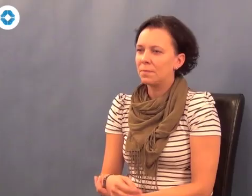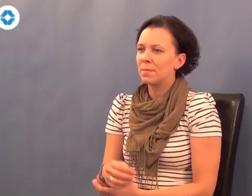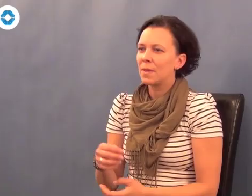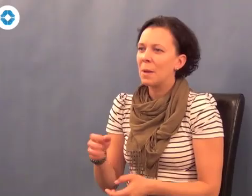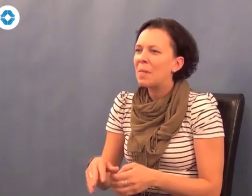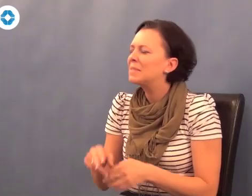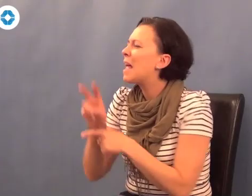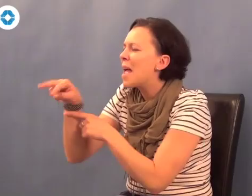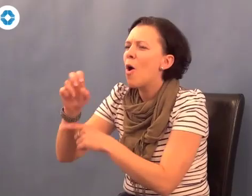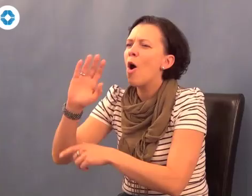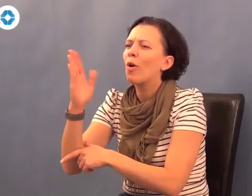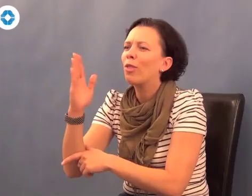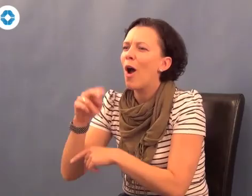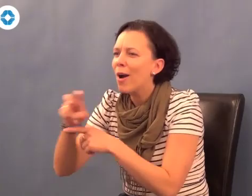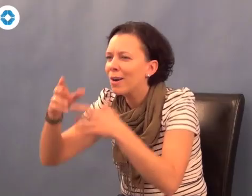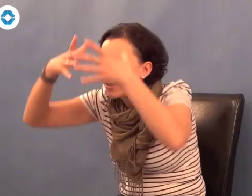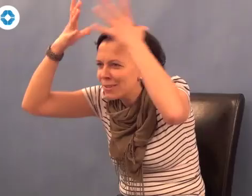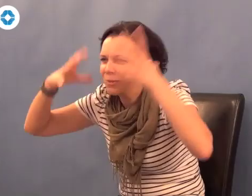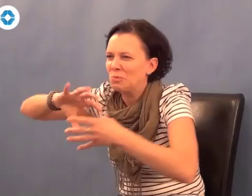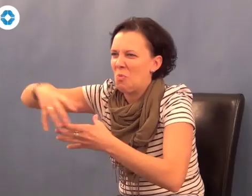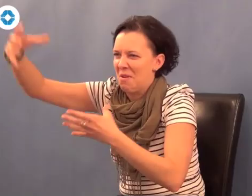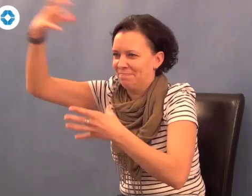Pies wskakuje na okno, z głową w słoiku.